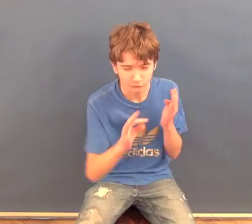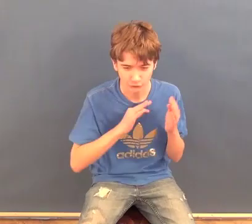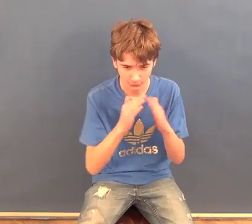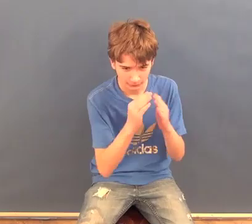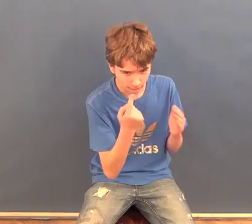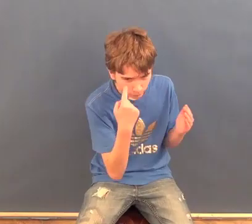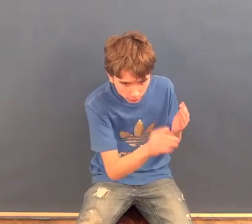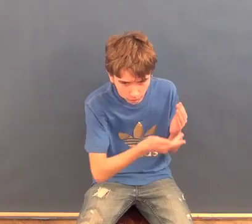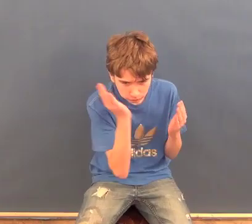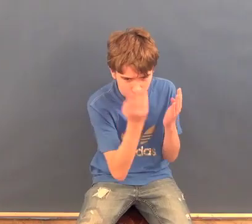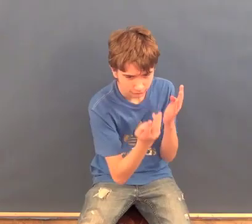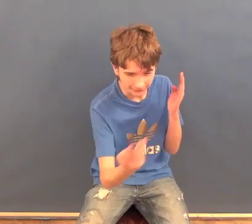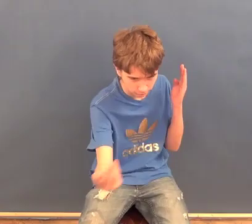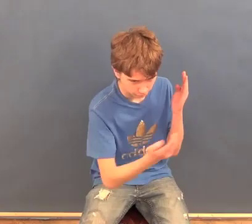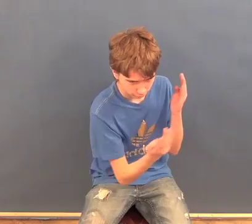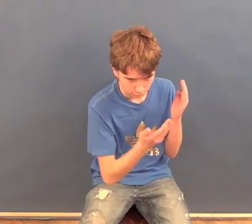Zauważył, że nie ma kawałka płotu.